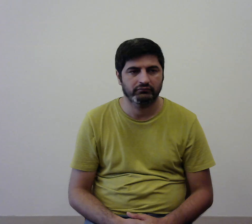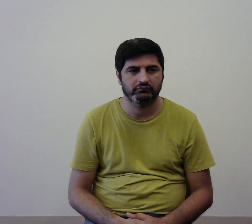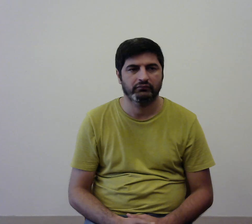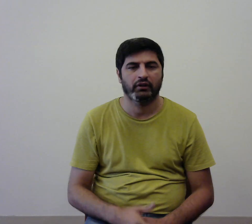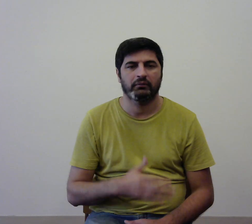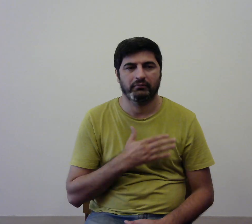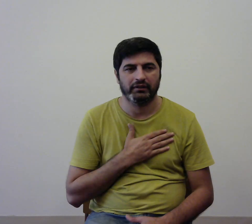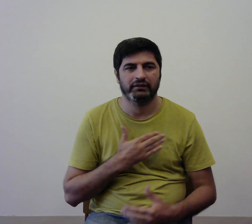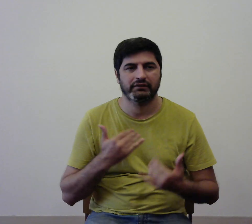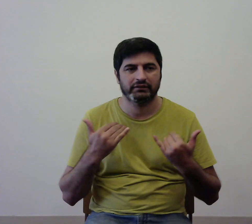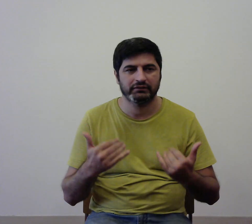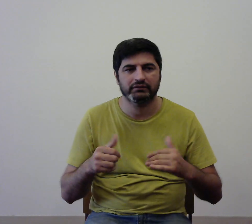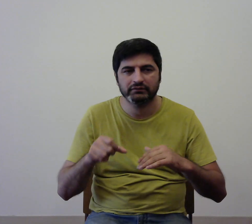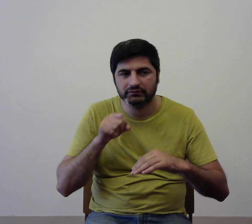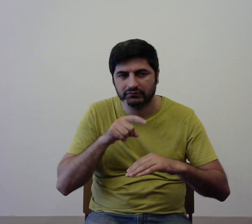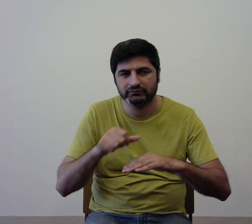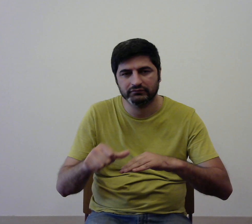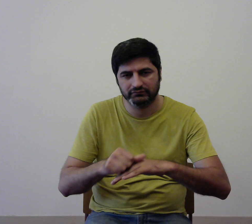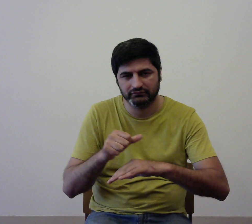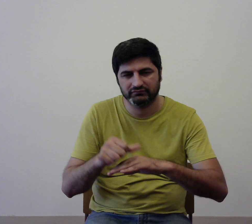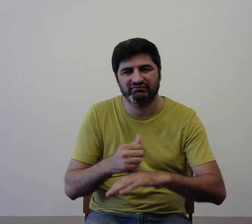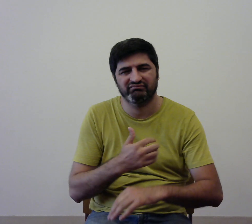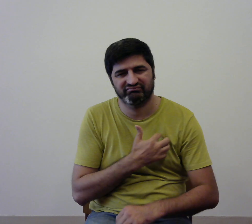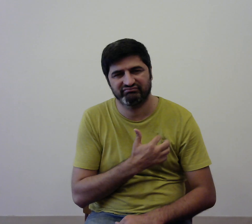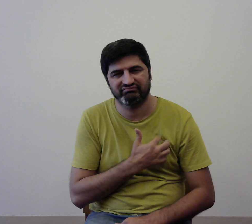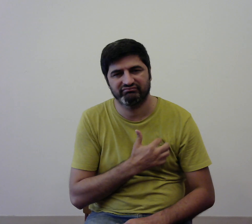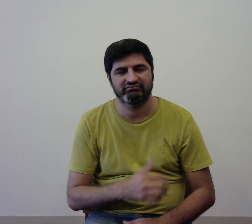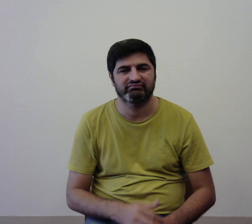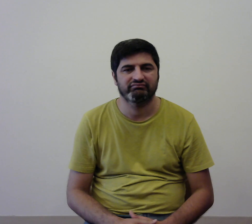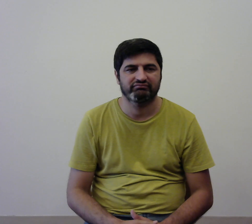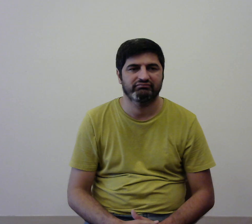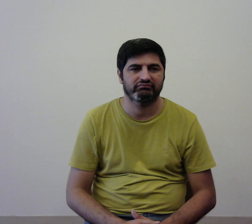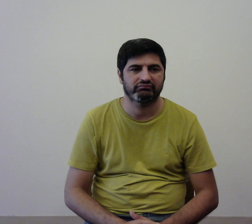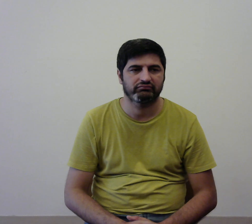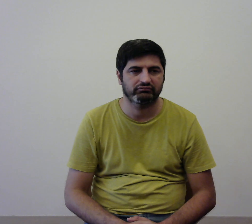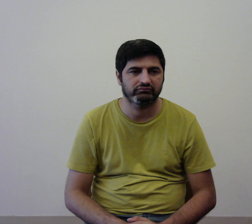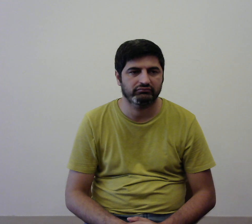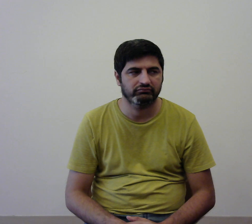Mən indi zərgər işləyirəm